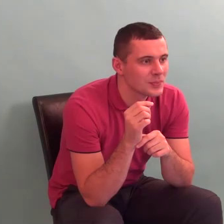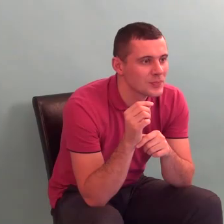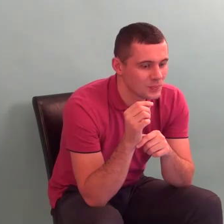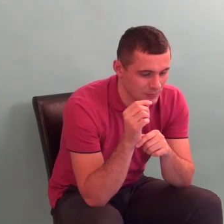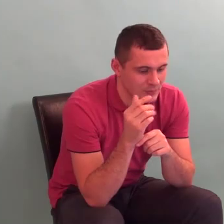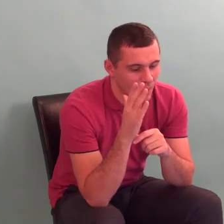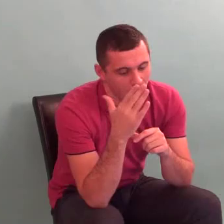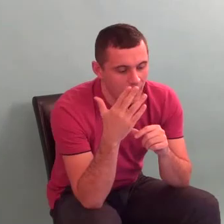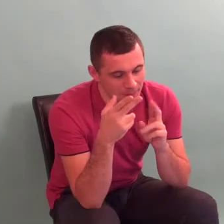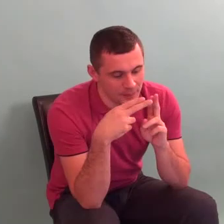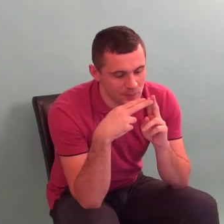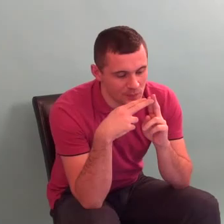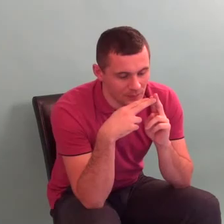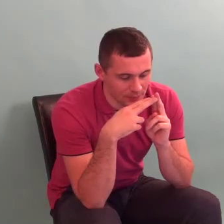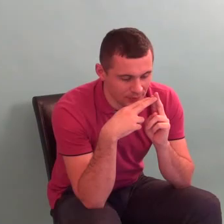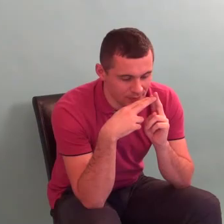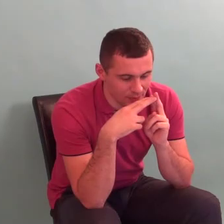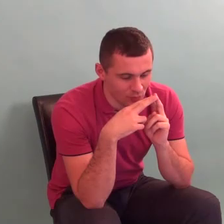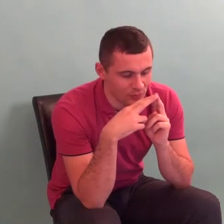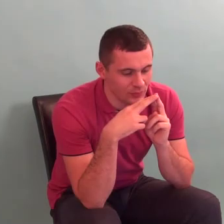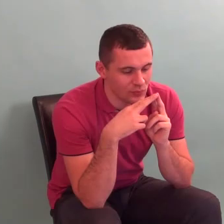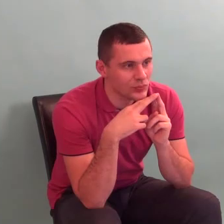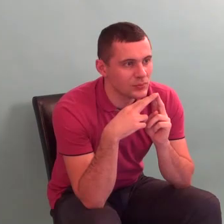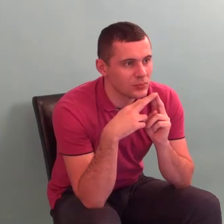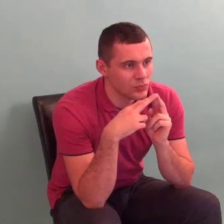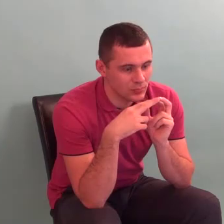Potem się umówimy.